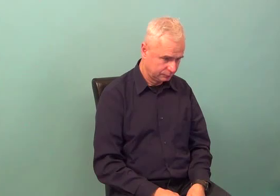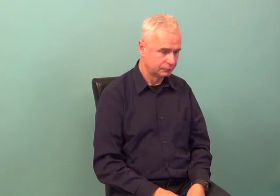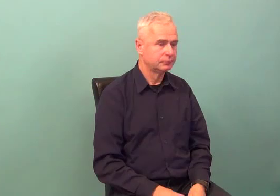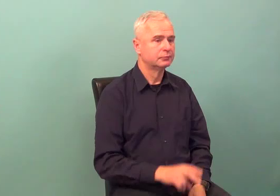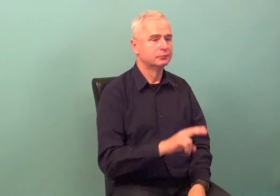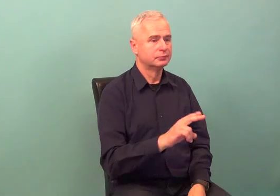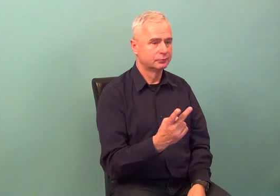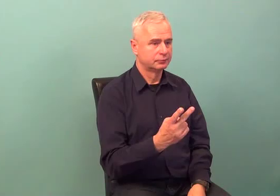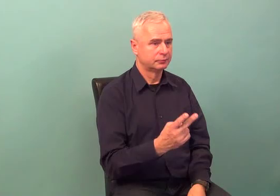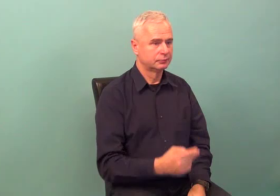Drugi.